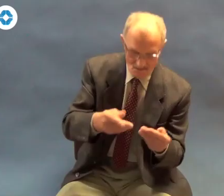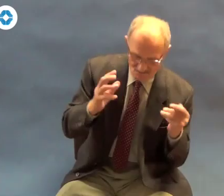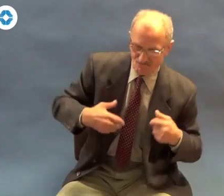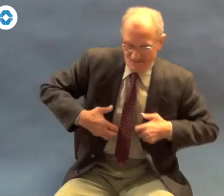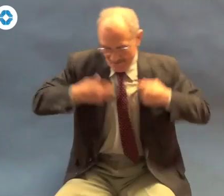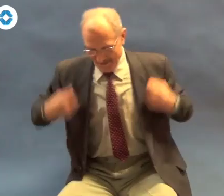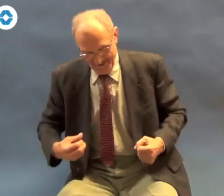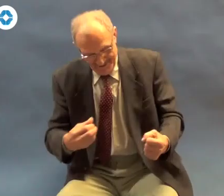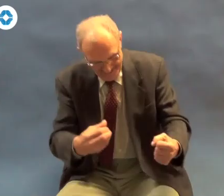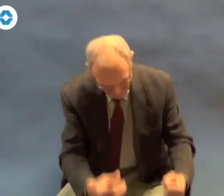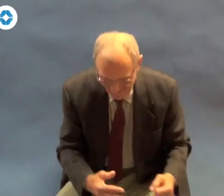Zgadza się, zdejmuje plecak.